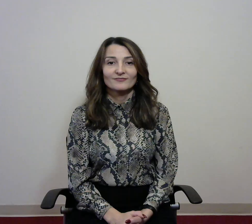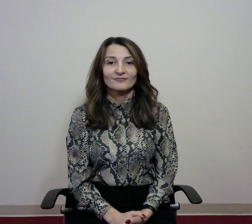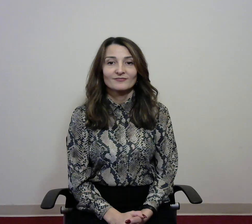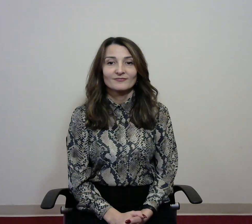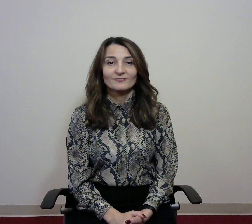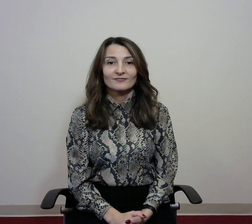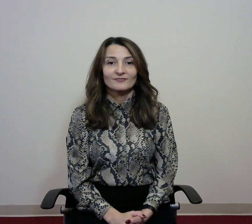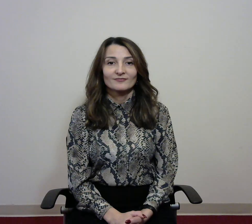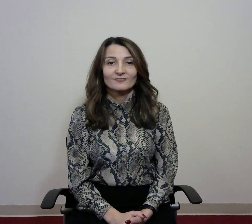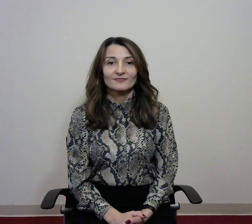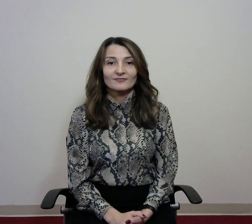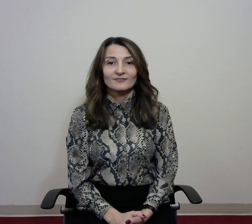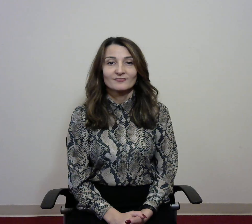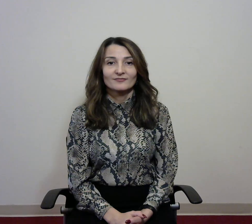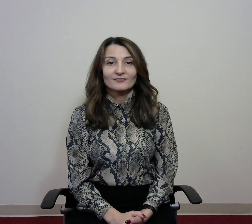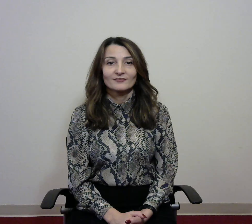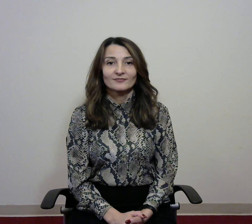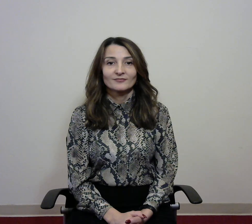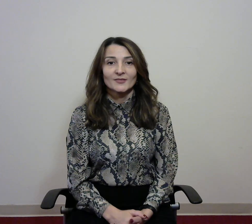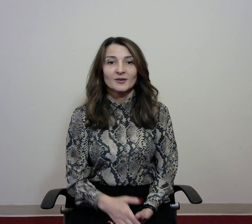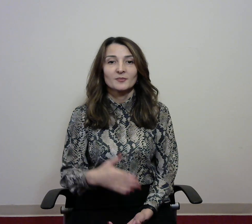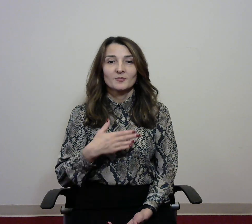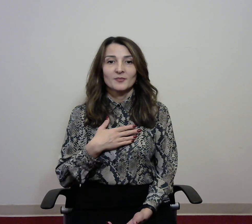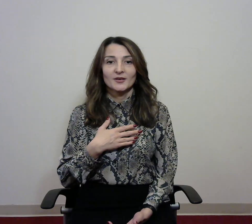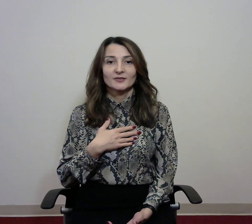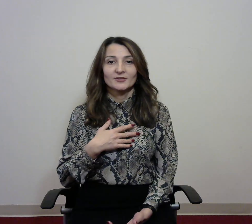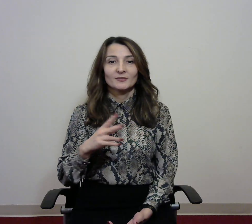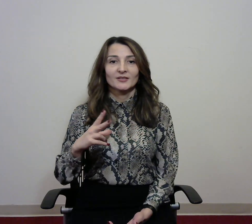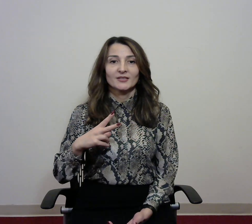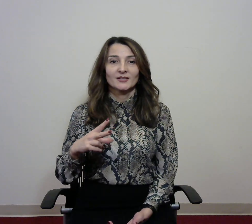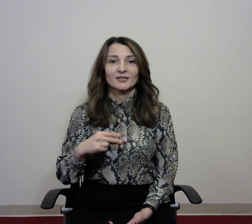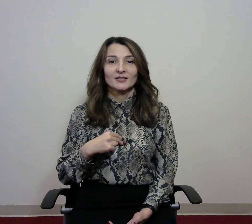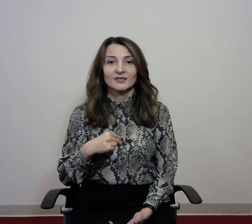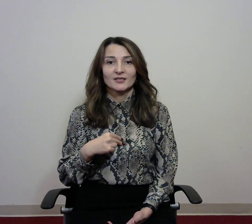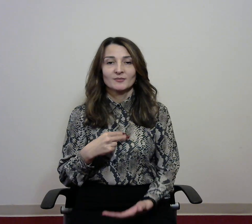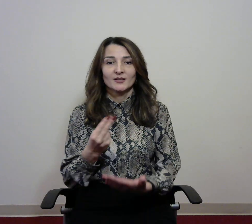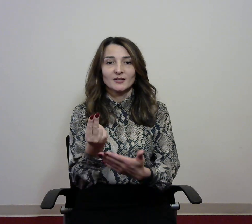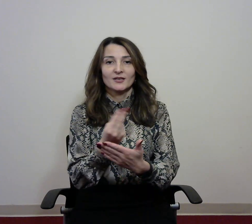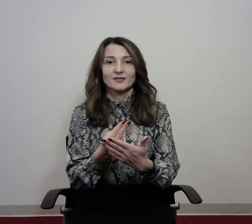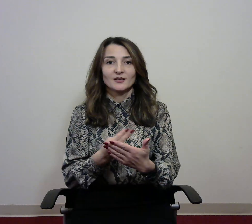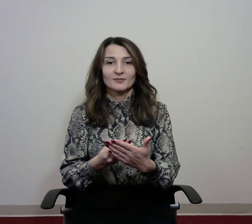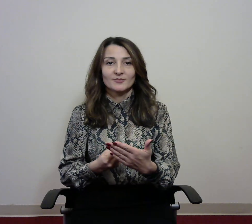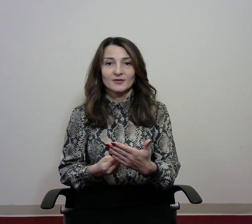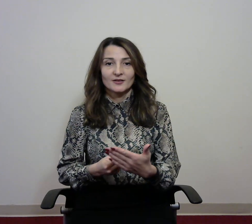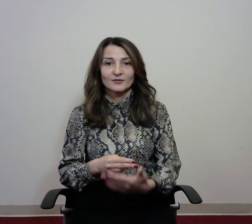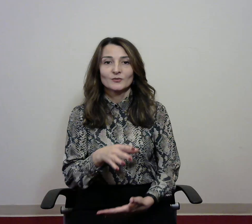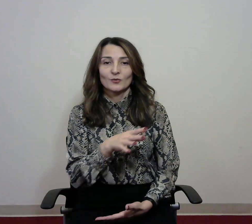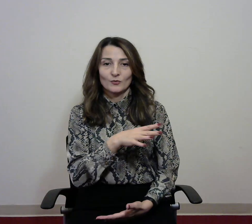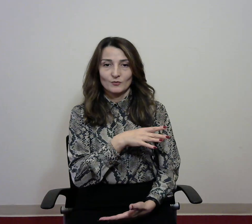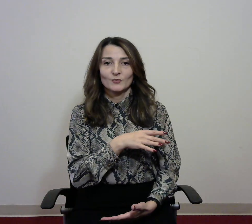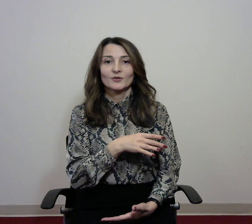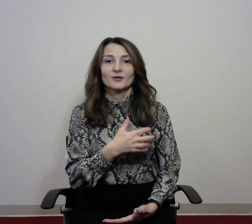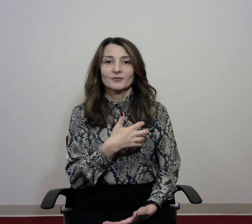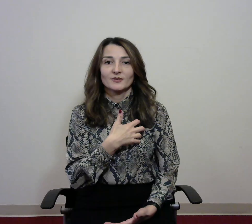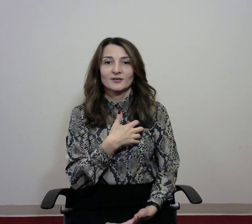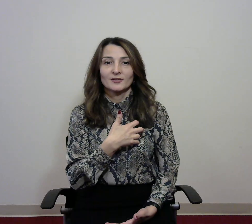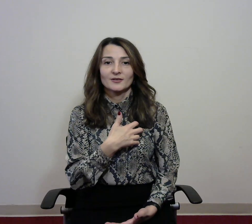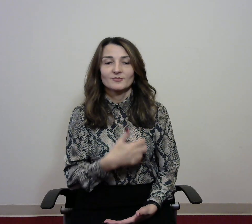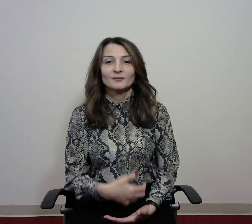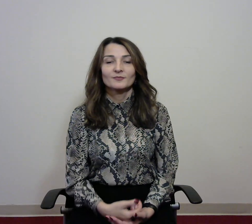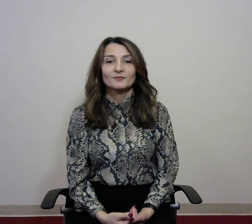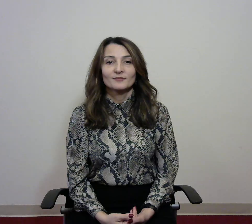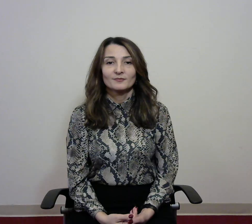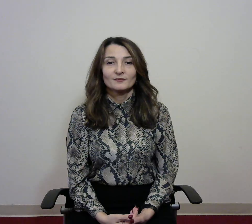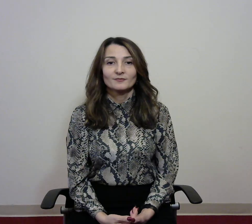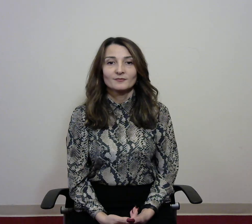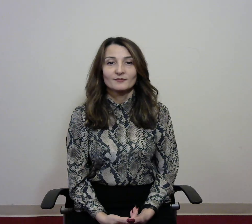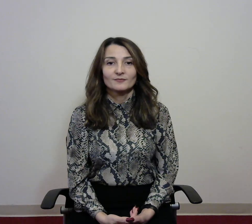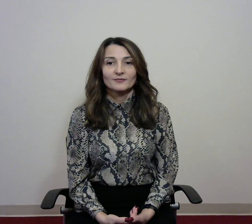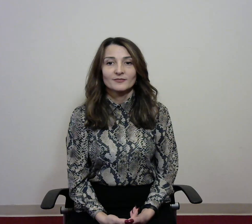Mənim qızım rəssam olmaq istəyir